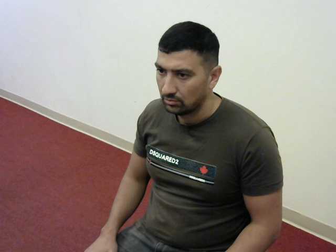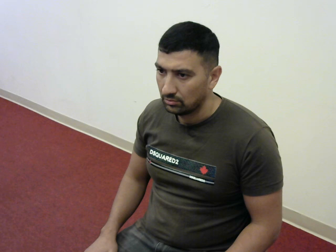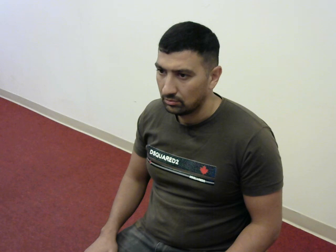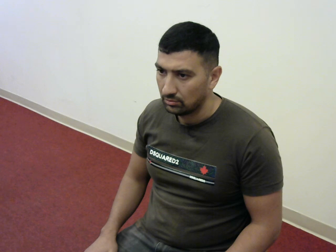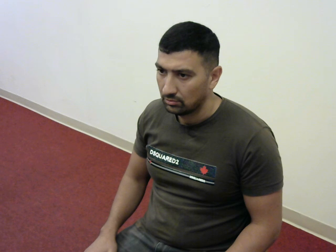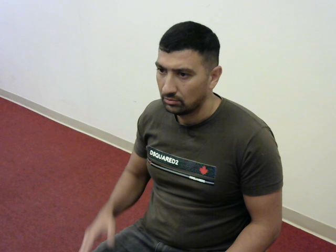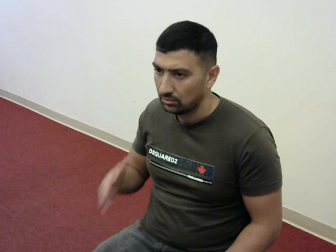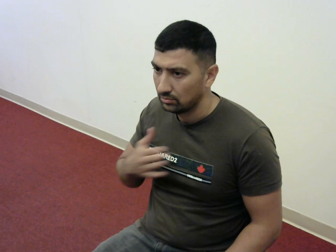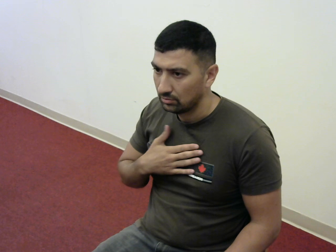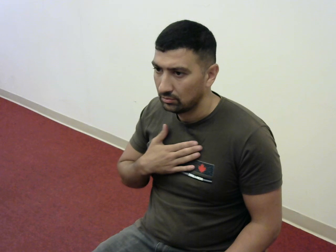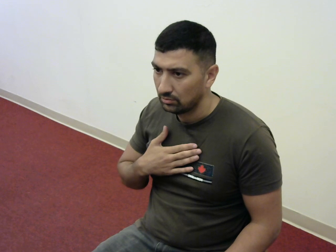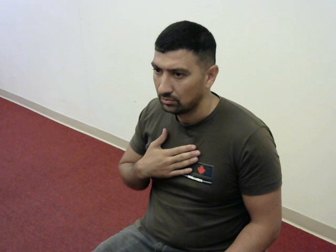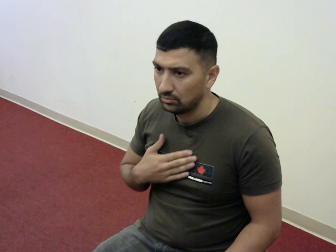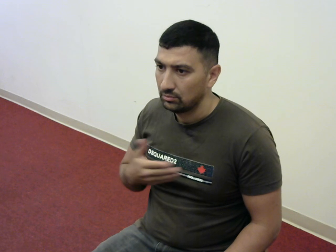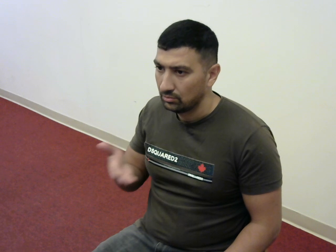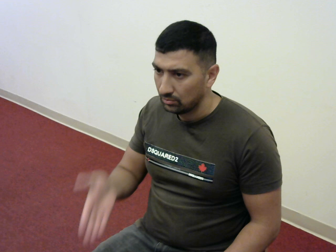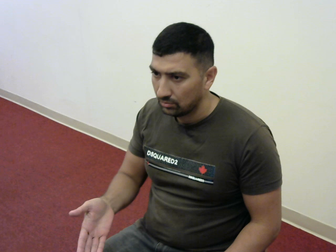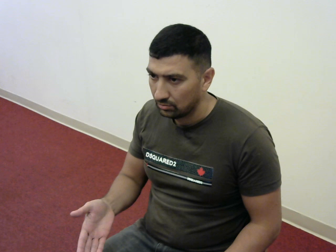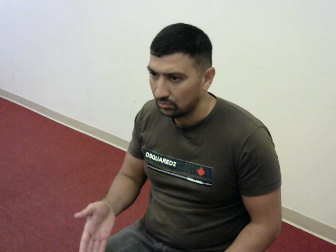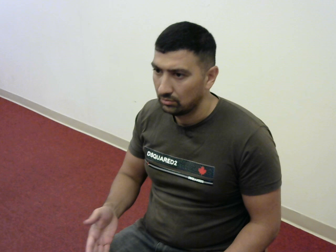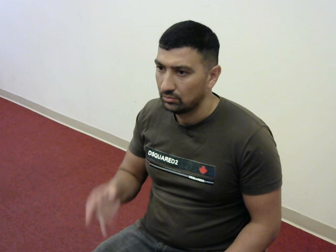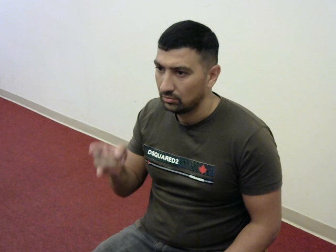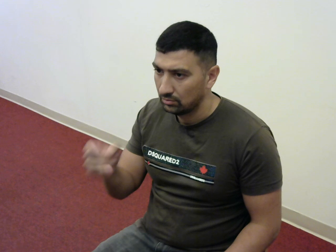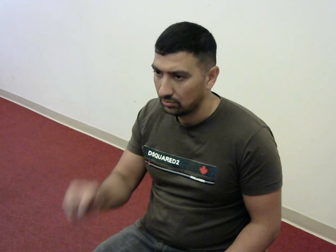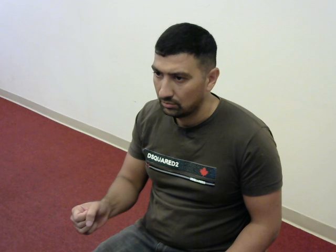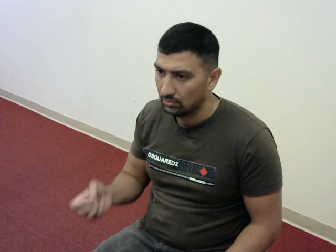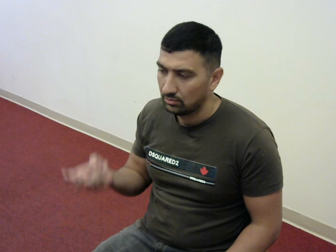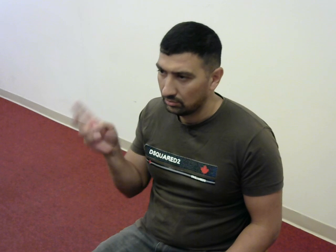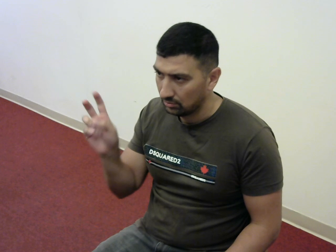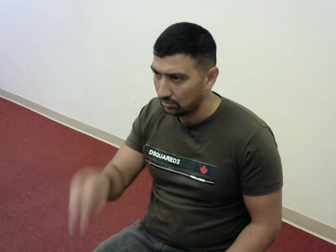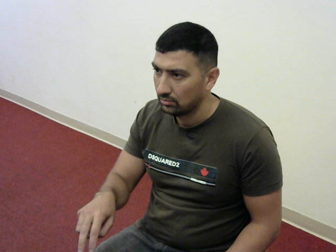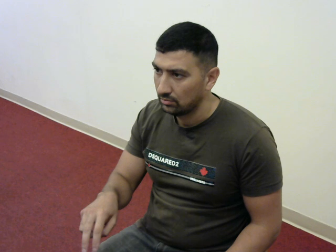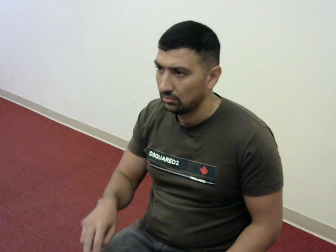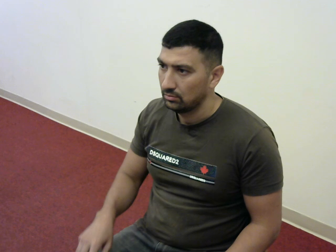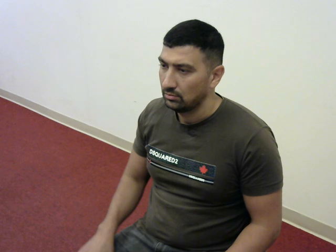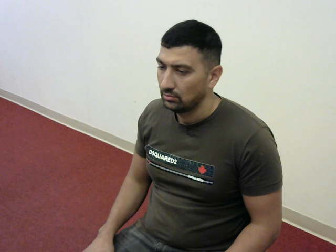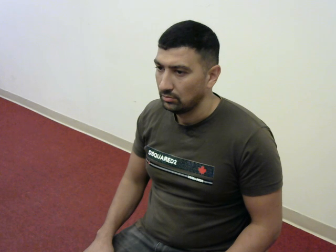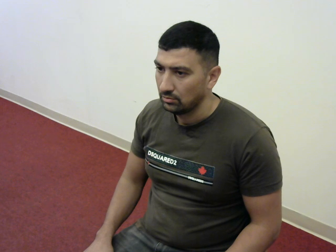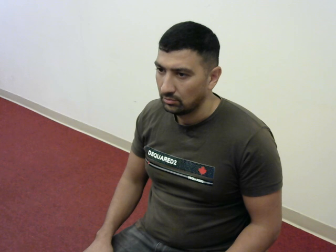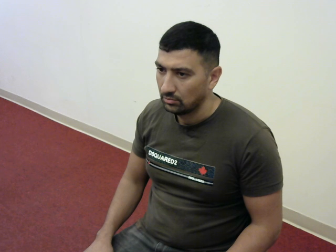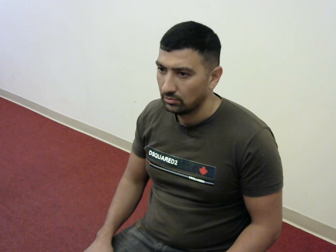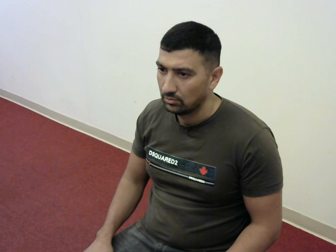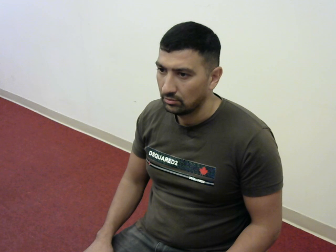Mən bura taksidə gəldim